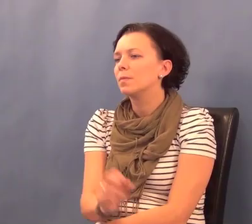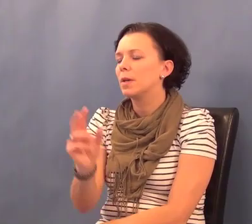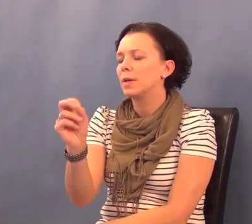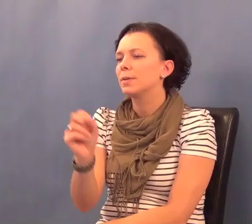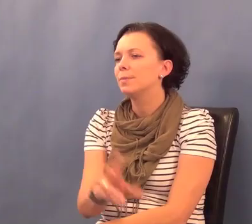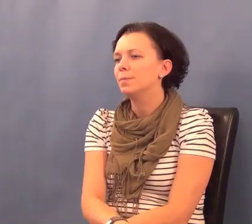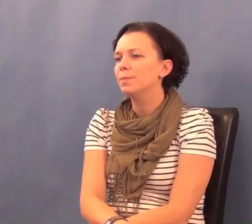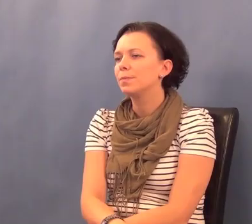Tak, tak.